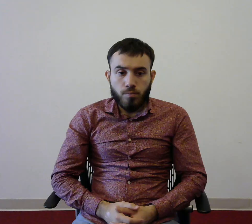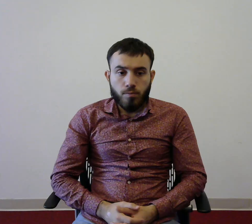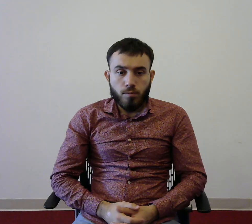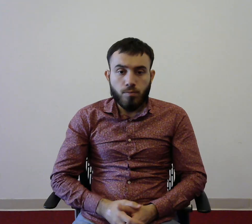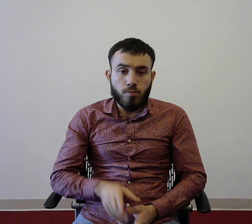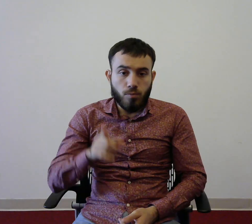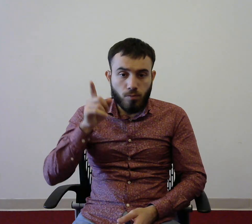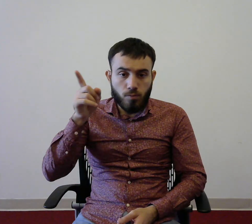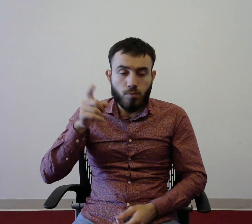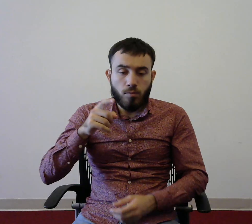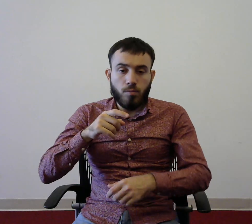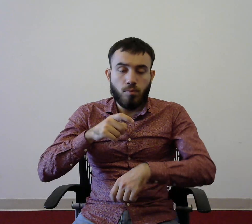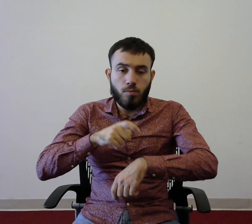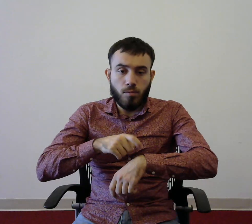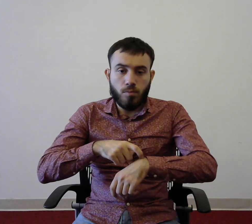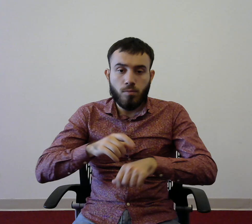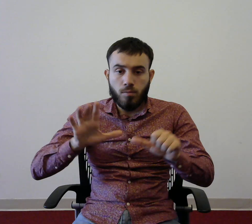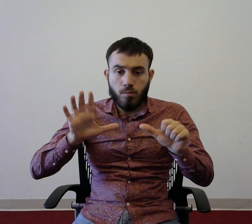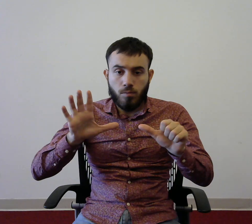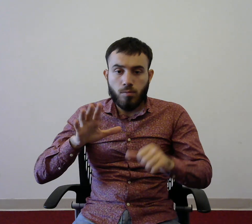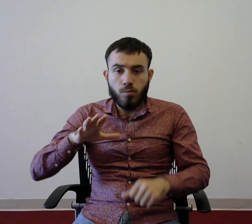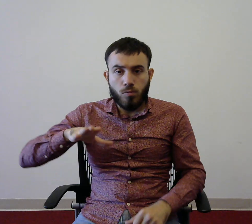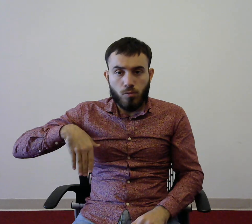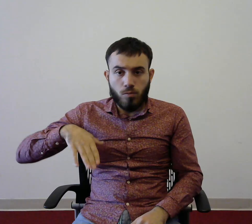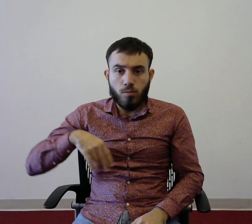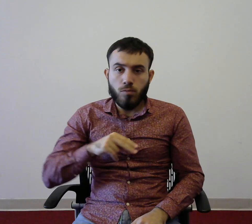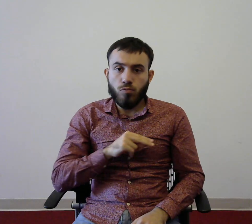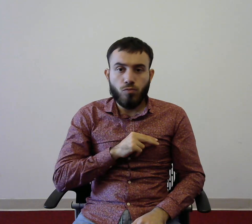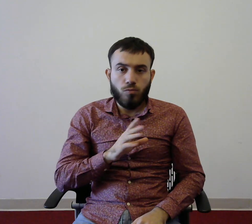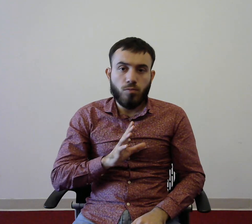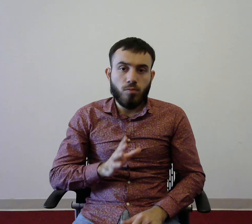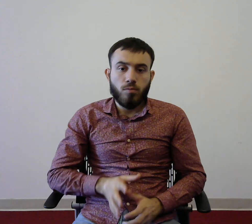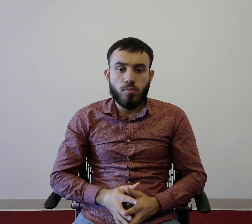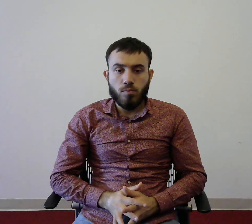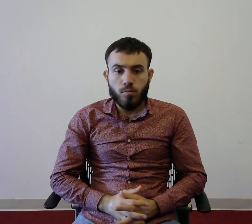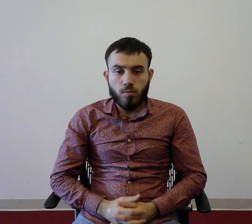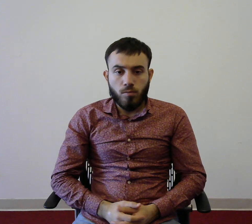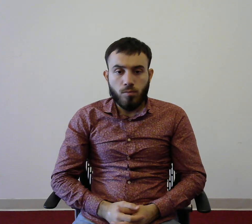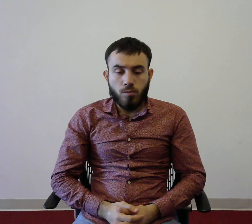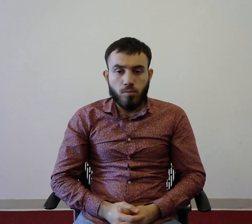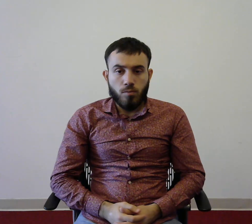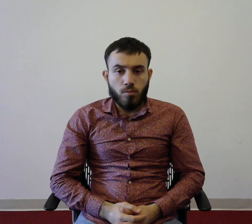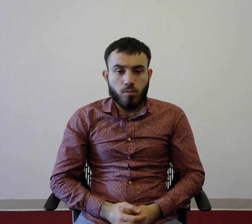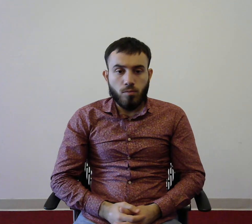O saat 6-dan sonra işləmir